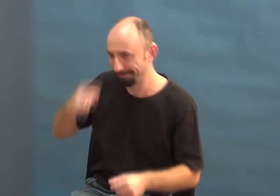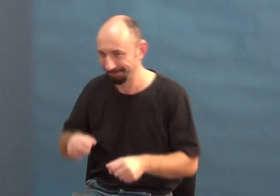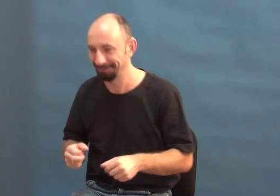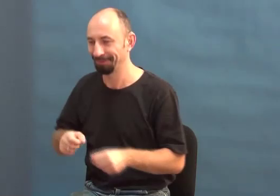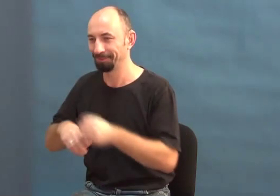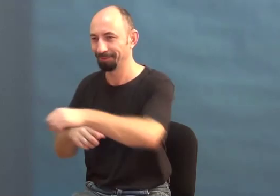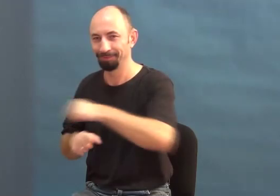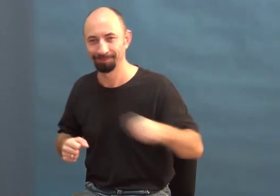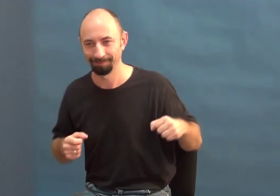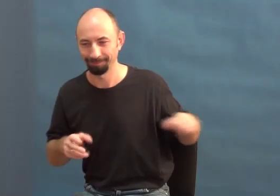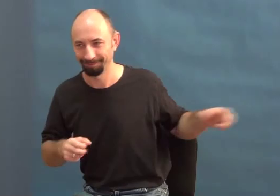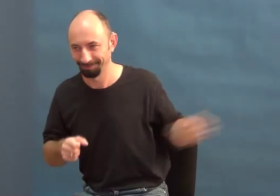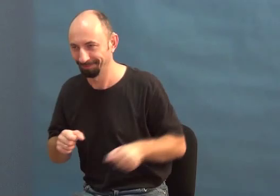Otworzył drzwi i wyszedł.